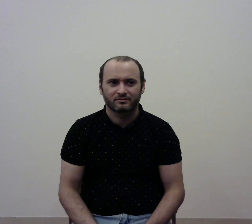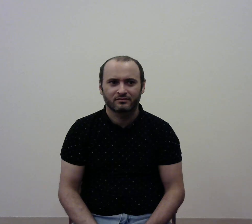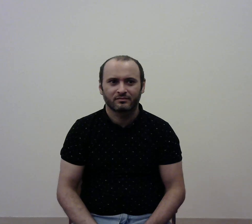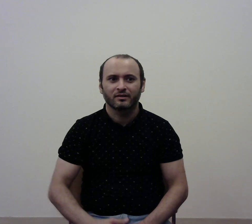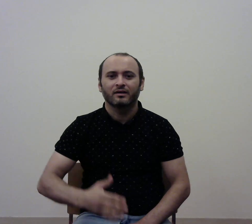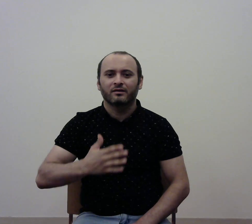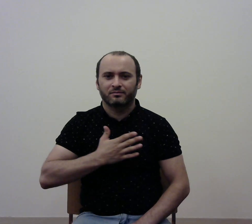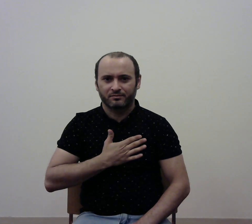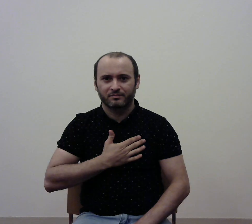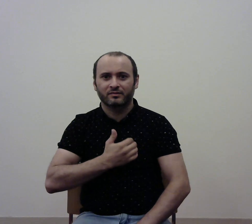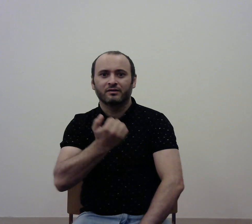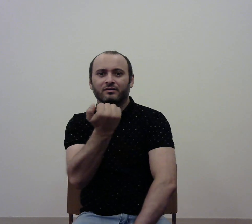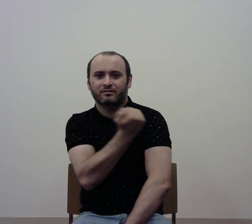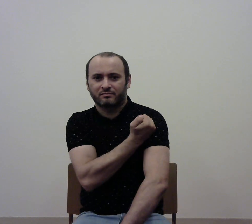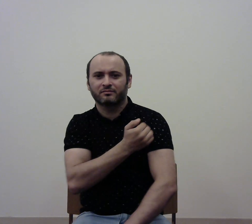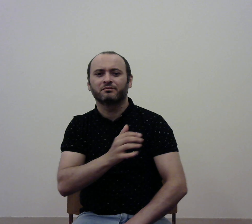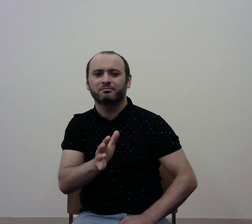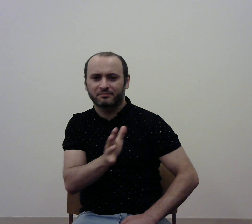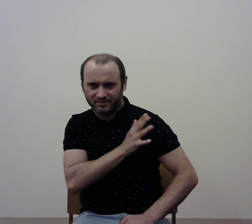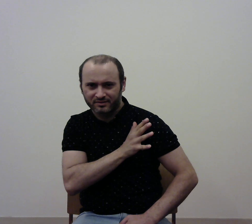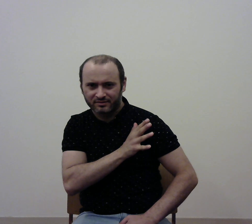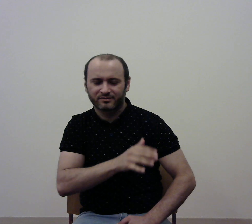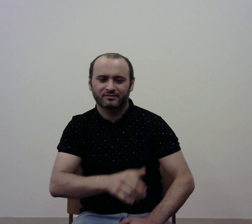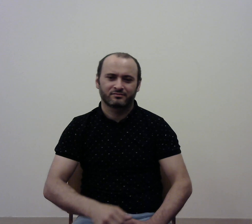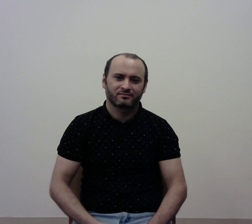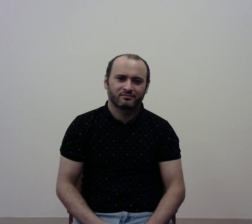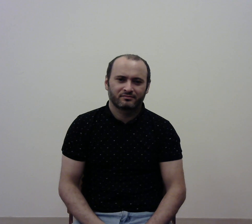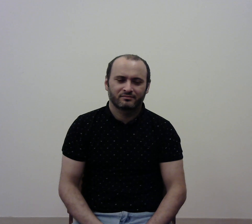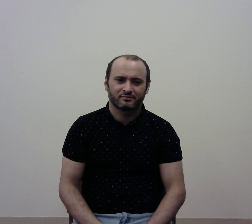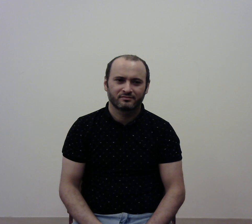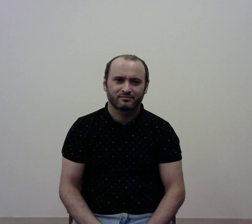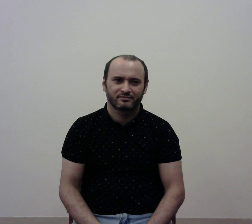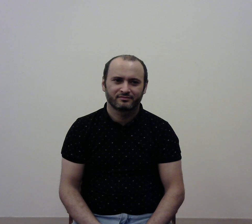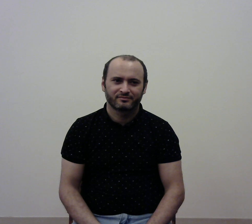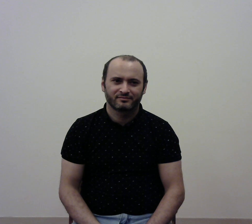Mən vaksin vurdurmuşam